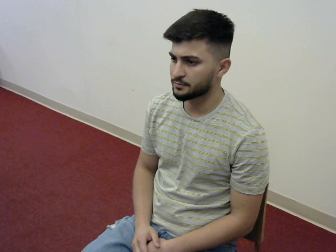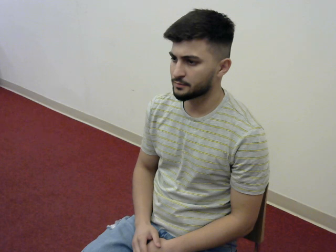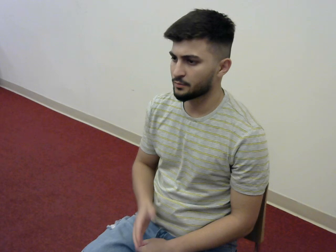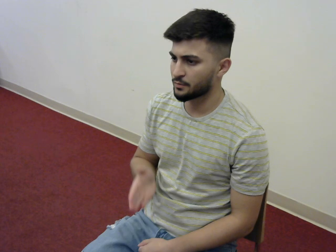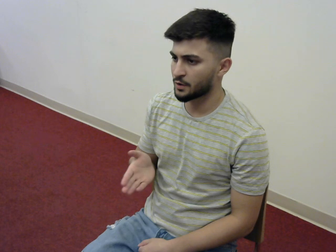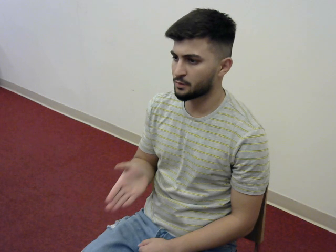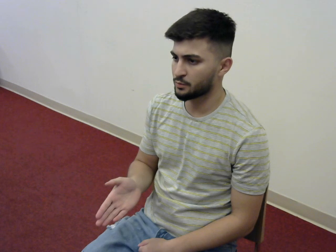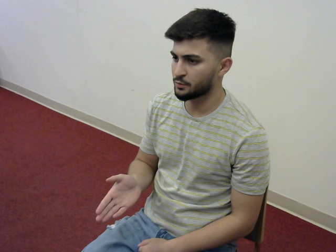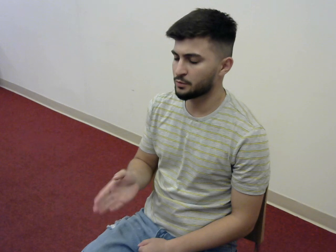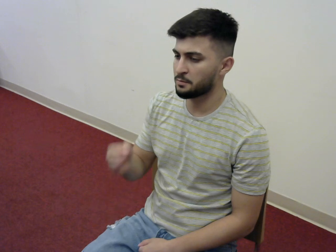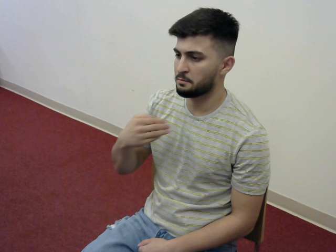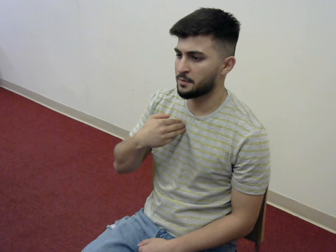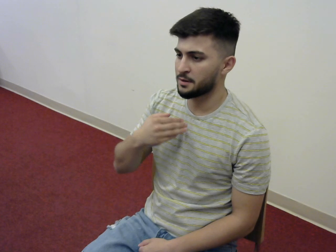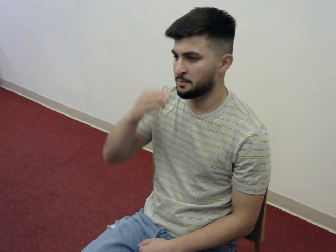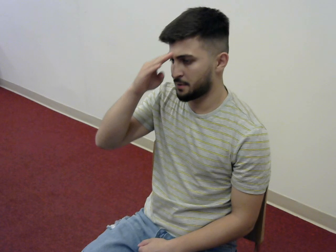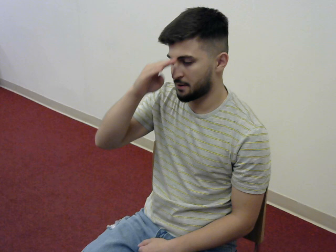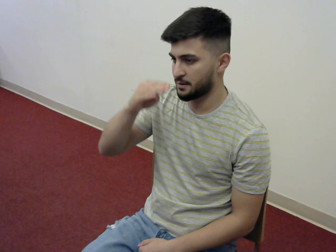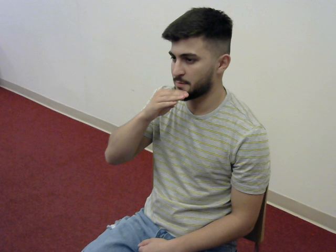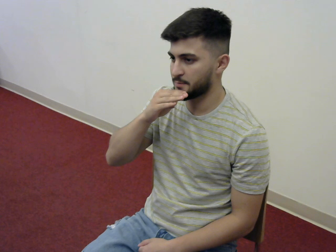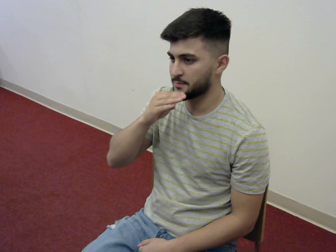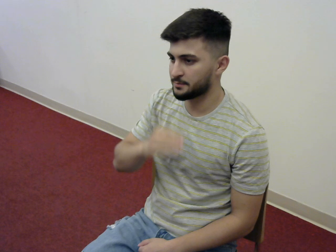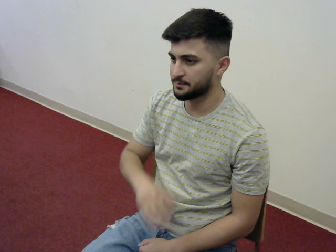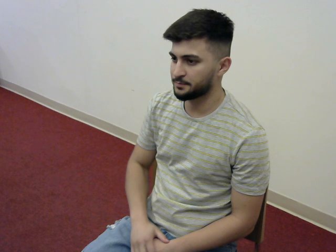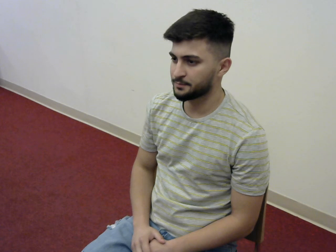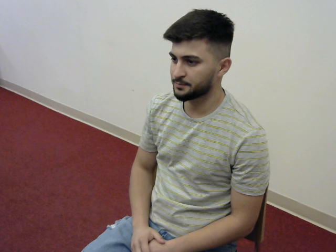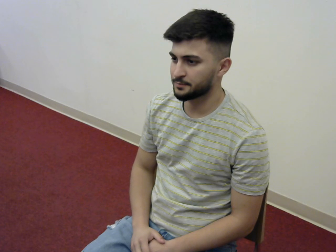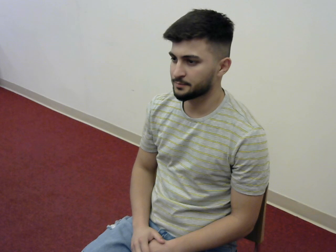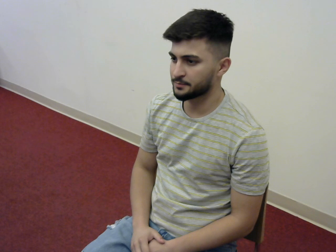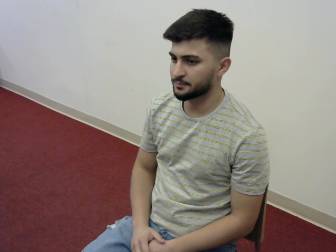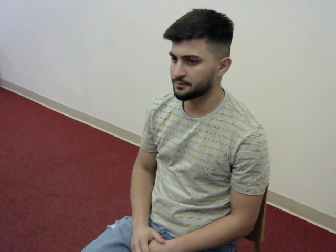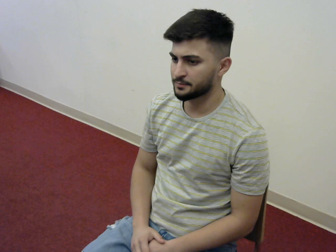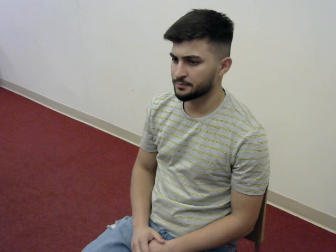Bu mənim atamdır